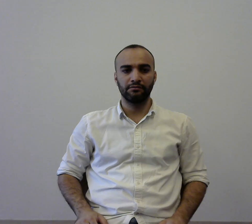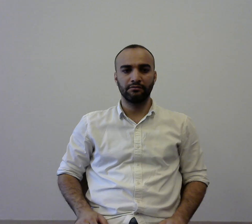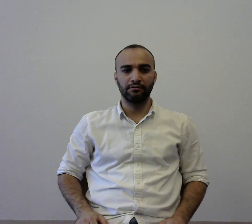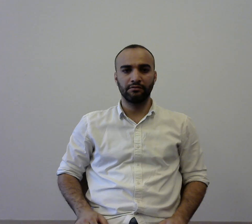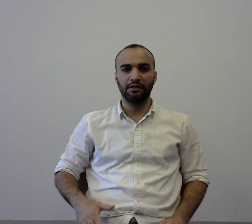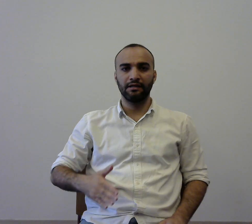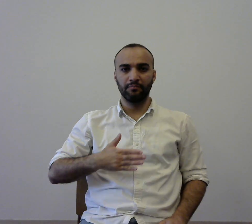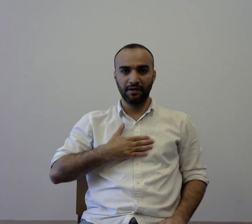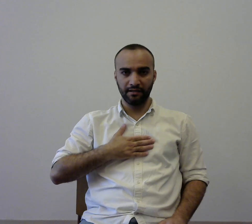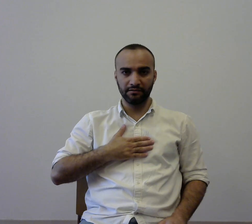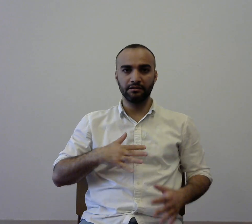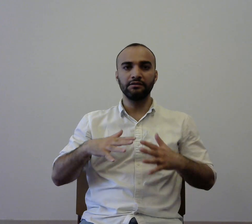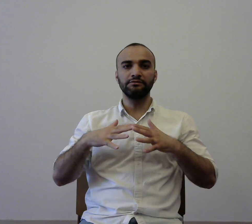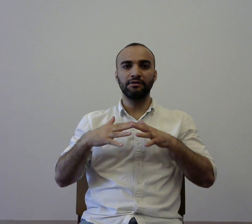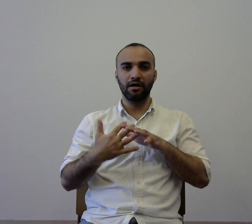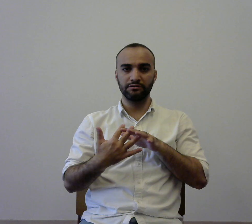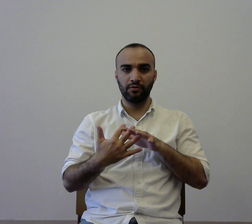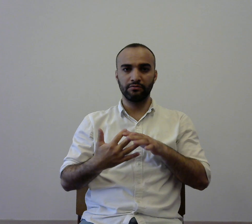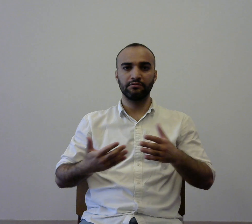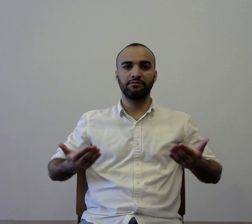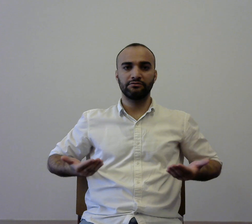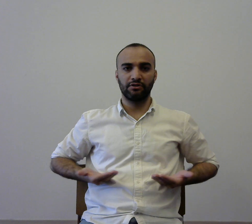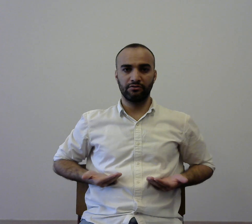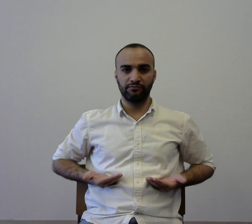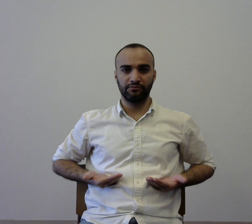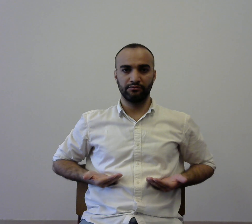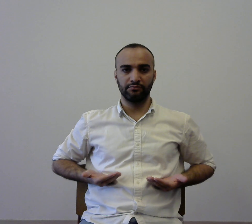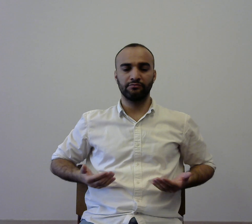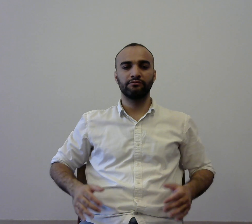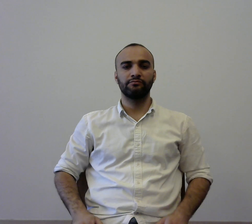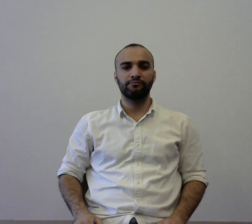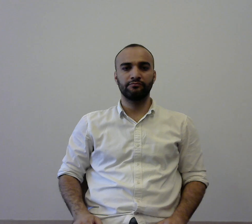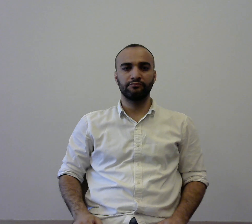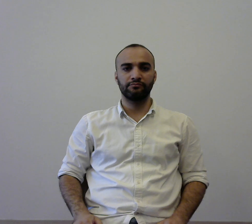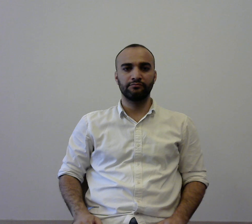Mən rayonda yaşayıram